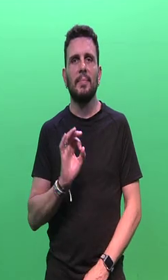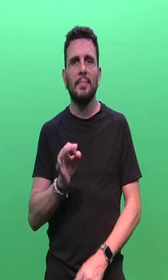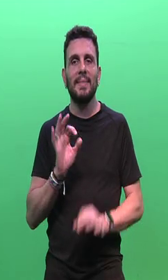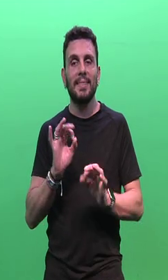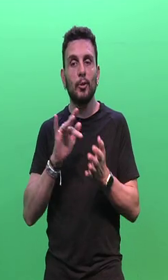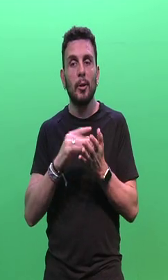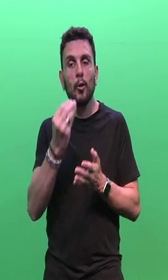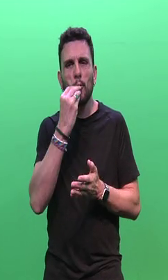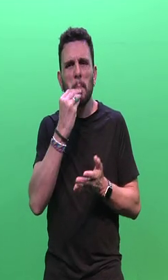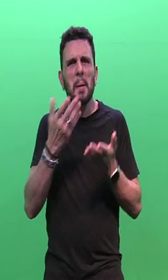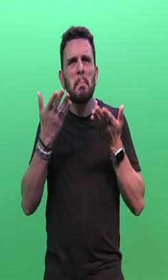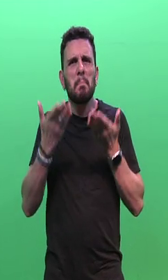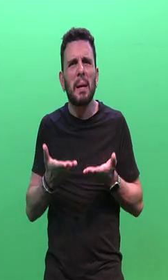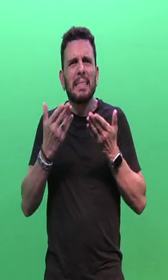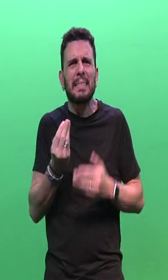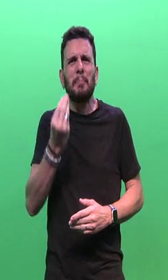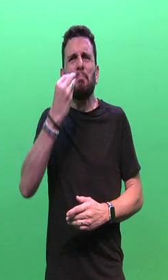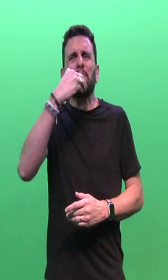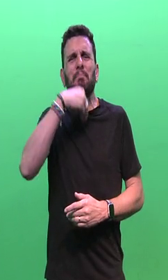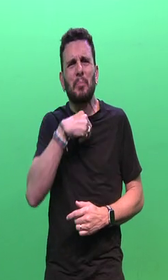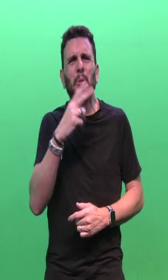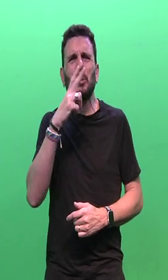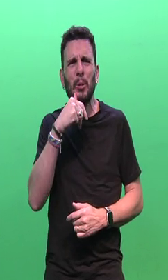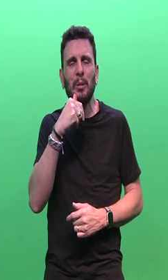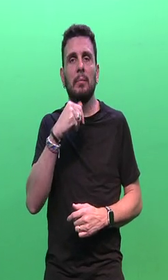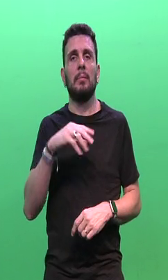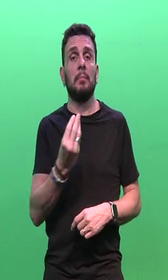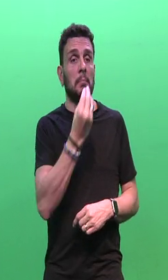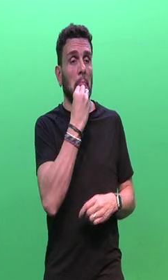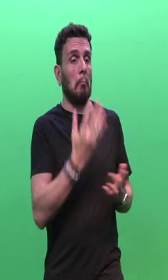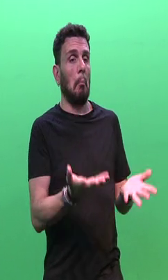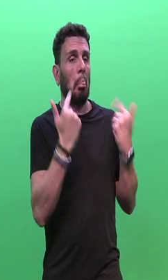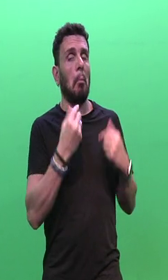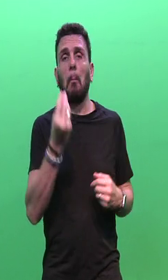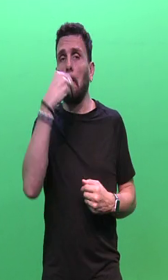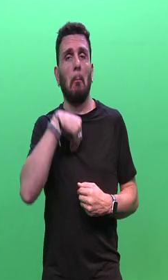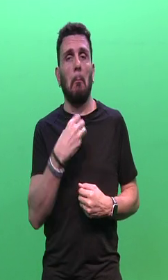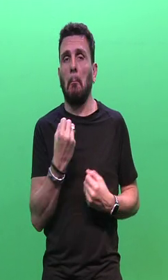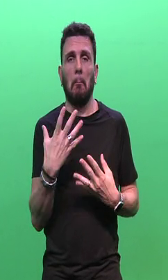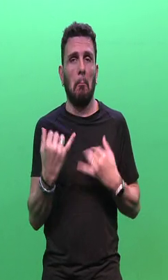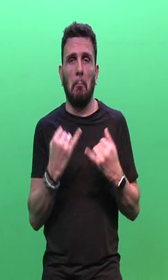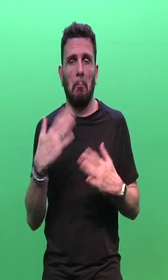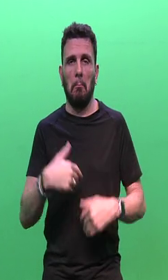Si menjo alguna cosa molt pesada, em costa d'empassar, em fa mal. Si menjo alguna cosa lleugera, no tinc cap problema.